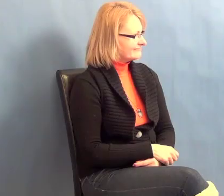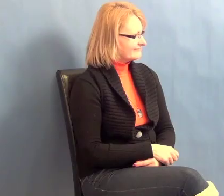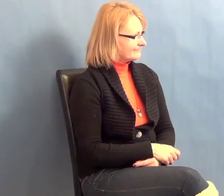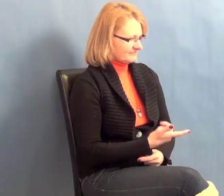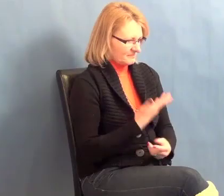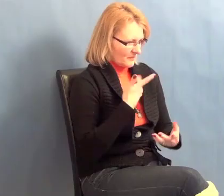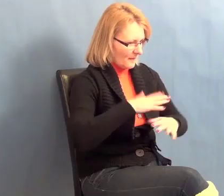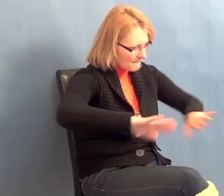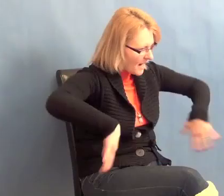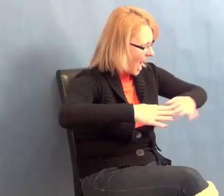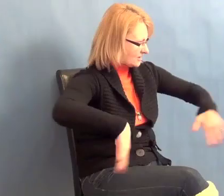Tu chodzi o sytuację na basenie.